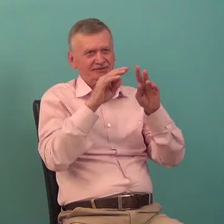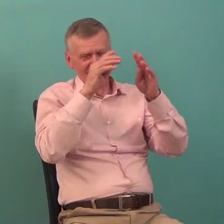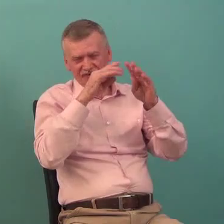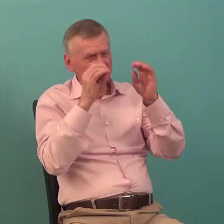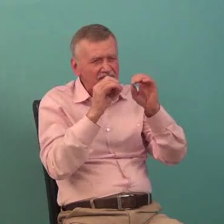Klatka.